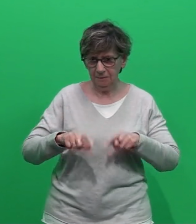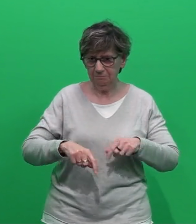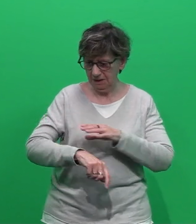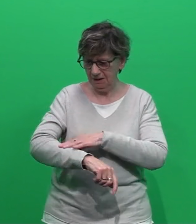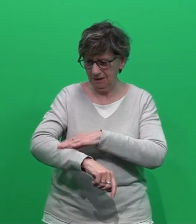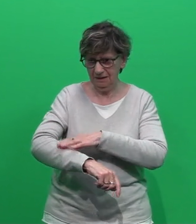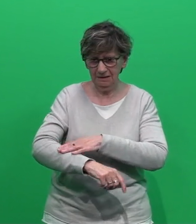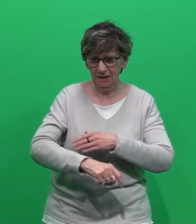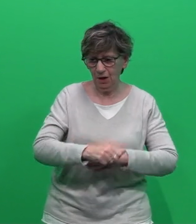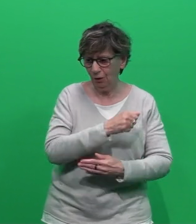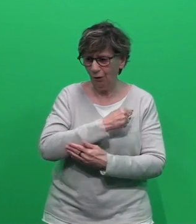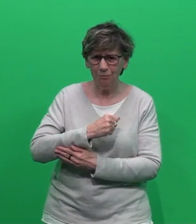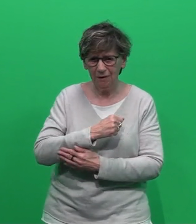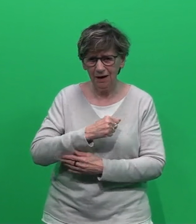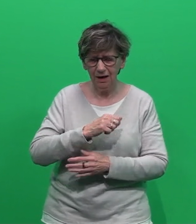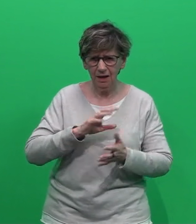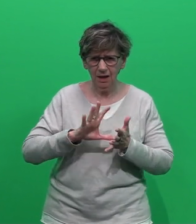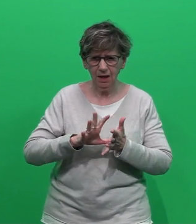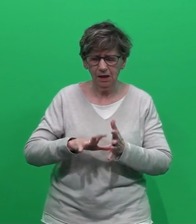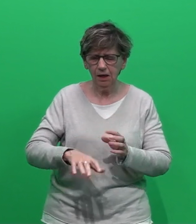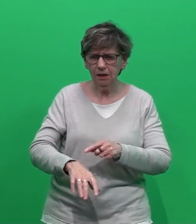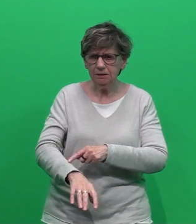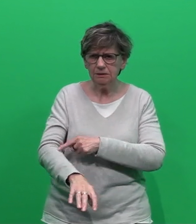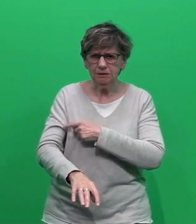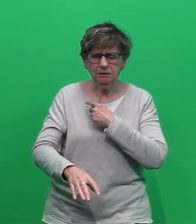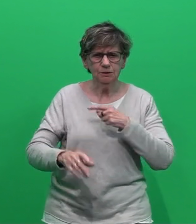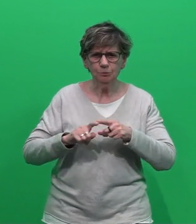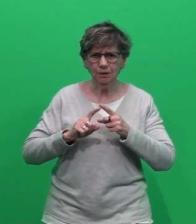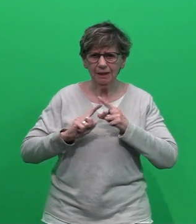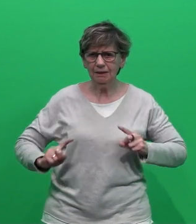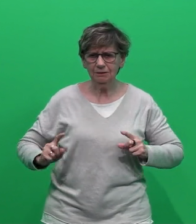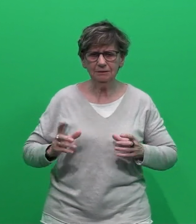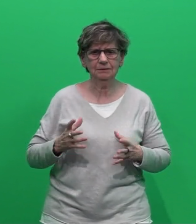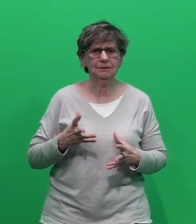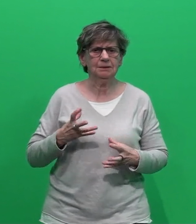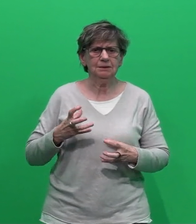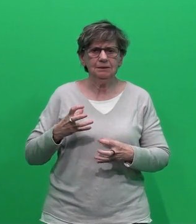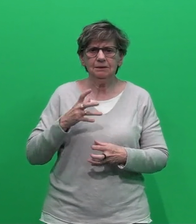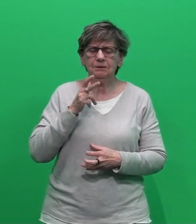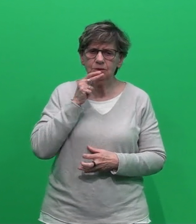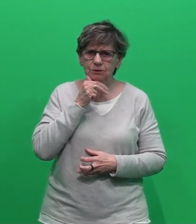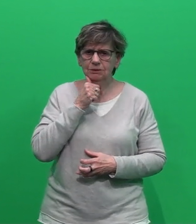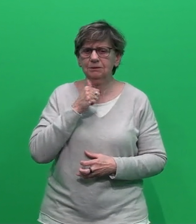També em vaig donar una cop al colze dret i més tard el dolor va pujar per tot el braç, com un llampec, em feia mal.